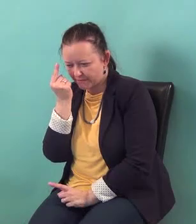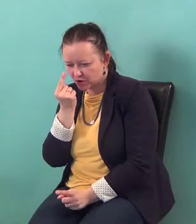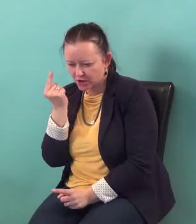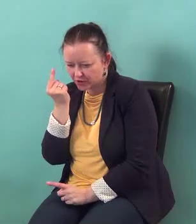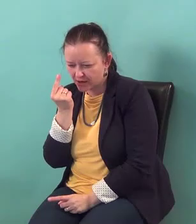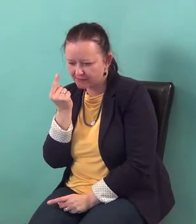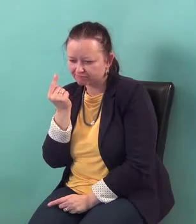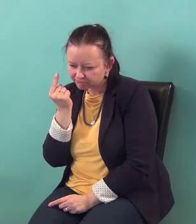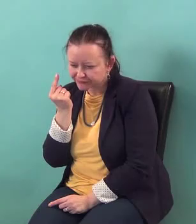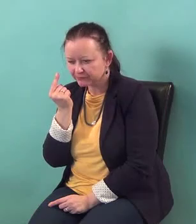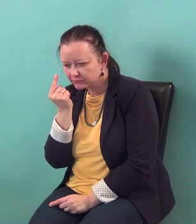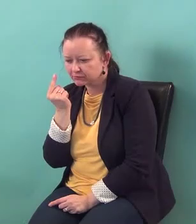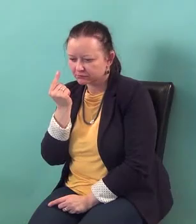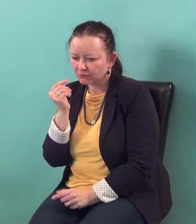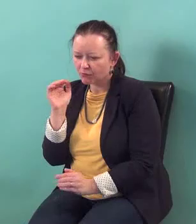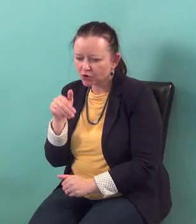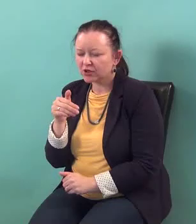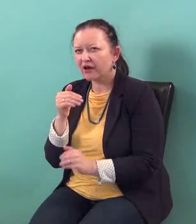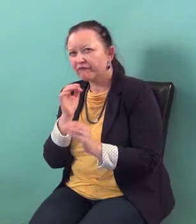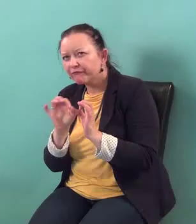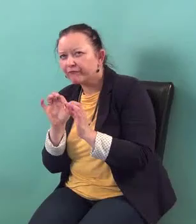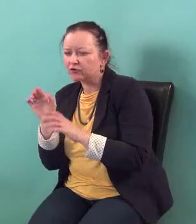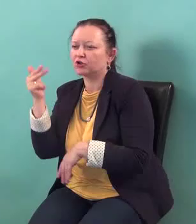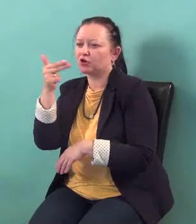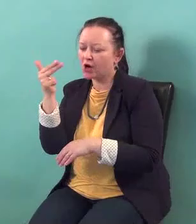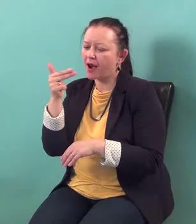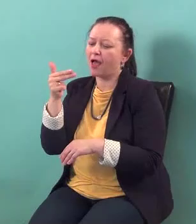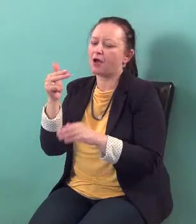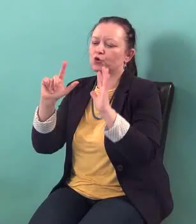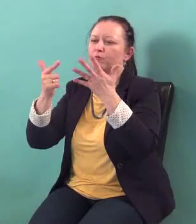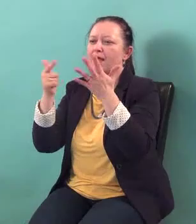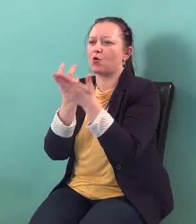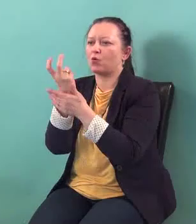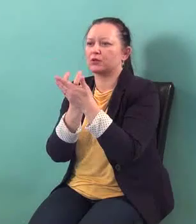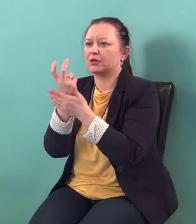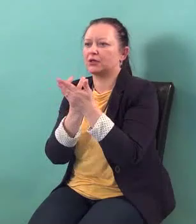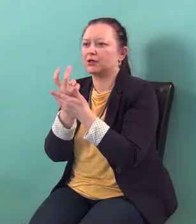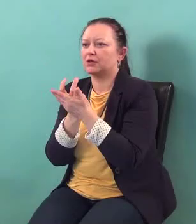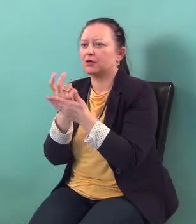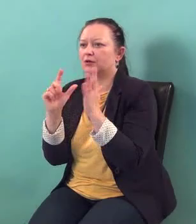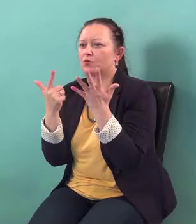Myślę nad tym, więc może w niedzielę siódmego lutego?